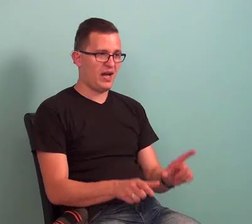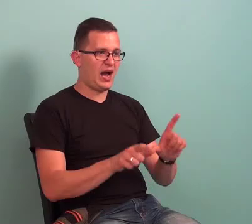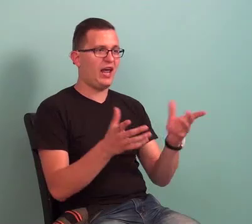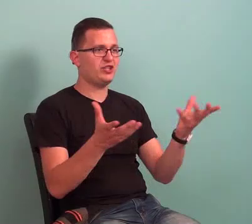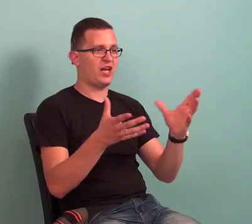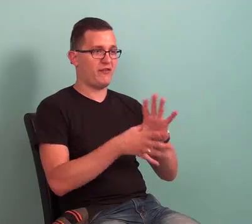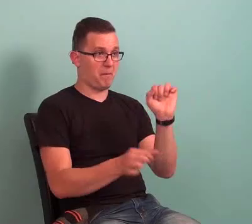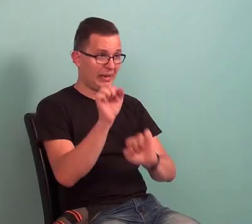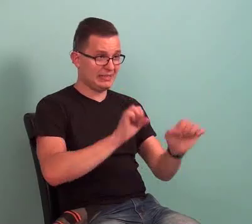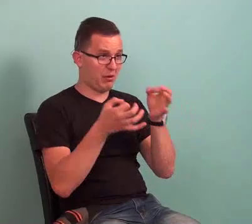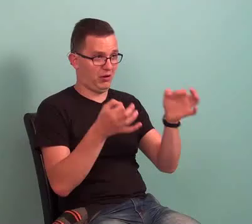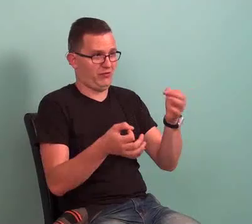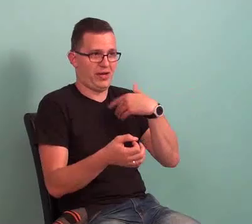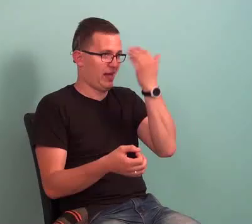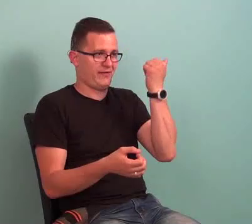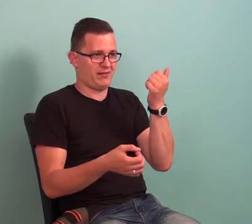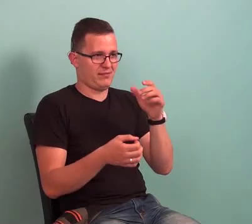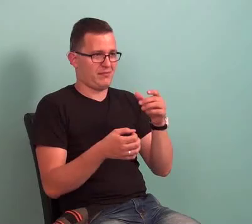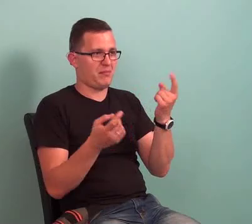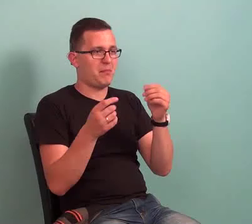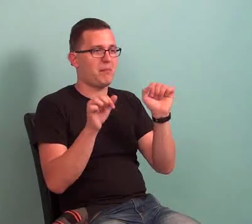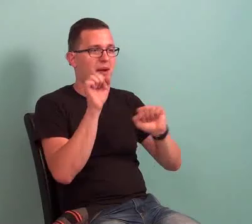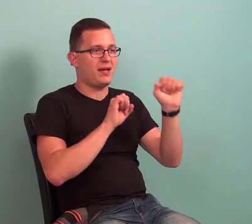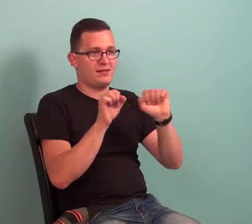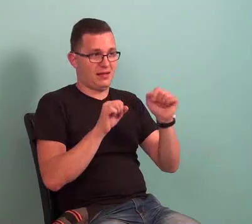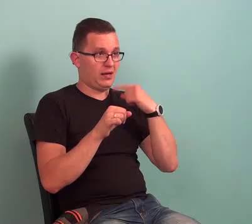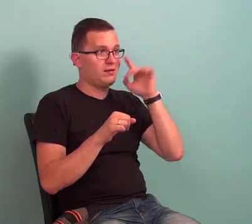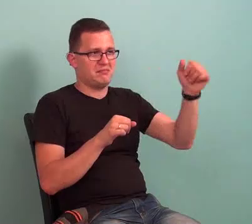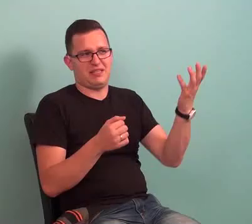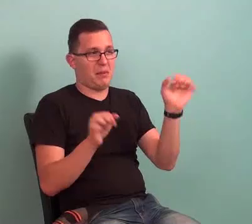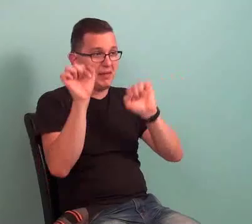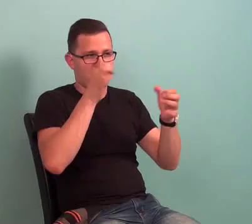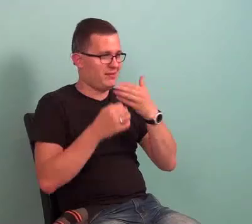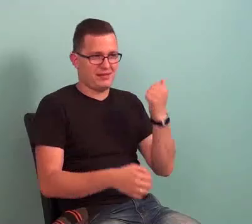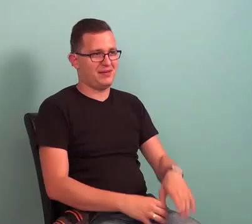Ale gdzie? W myjni samochodowej nie zauważyłem czegoś takiego, nie wiem.